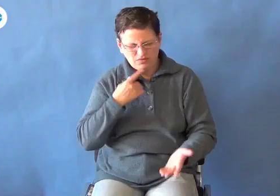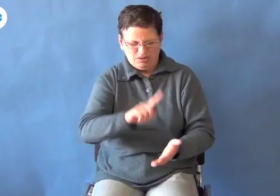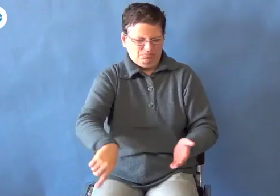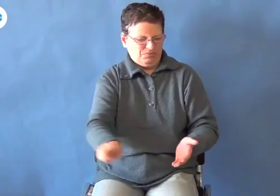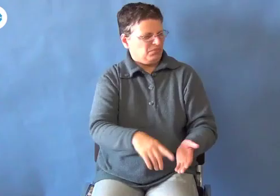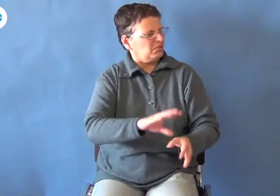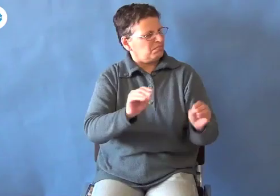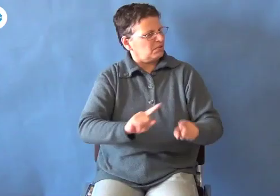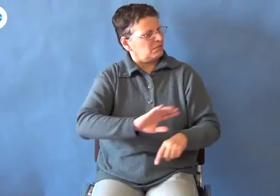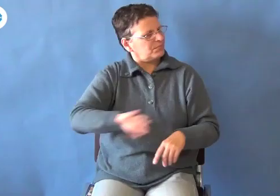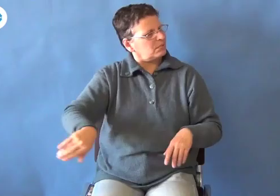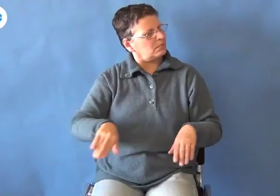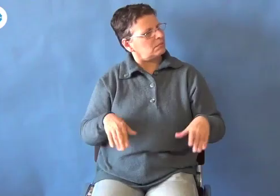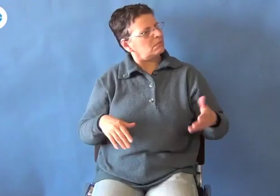Znak mówi o tym, że tego nie powinno być.